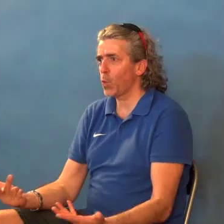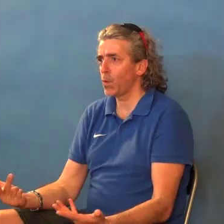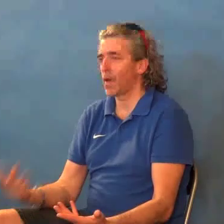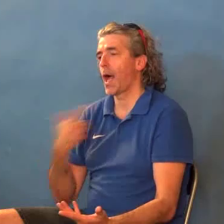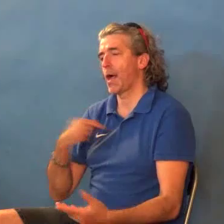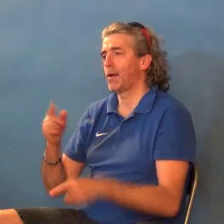Jak to się stało?